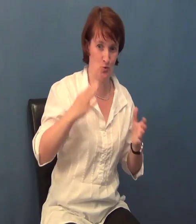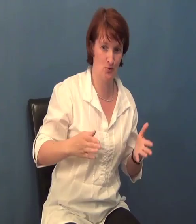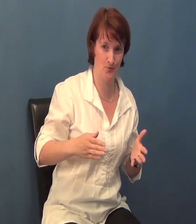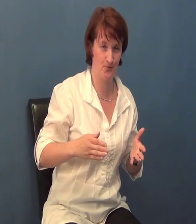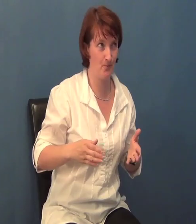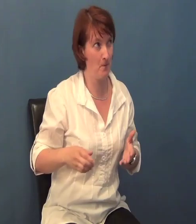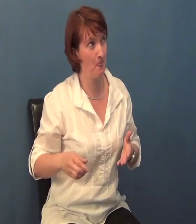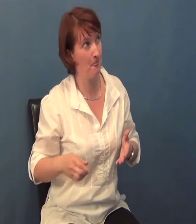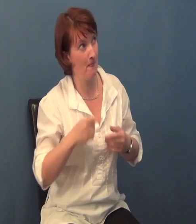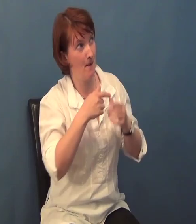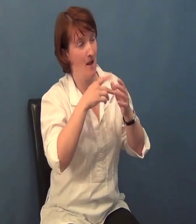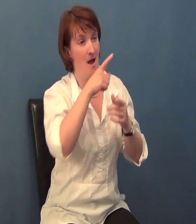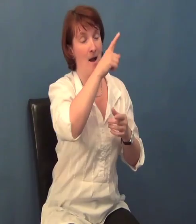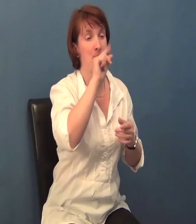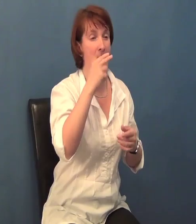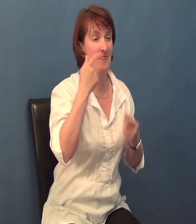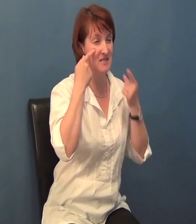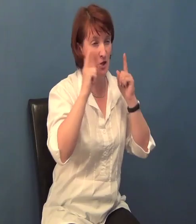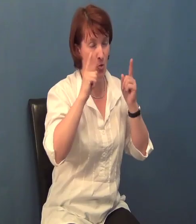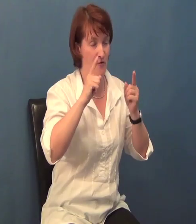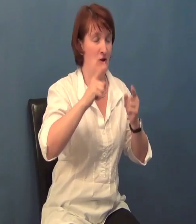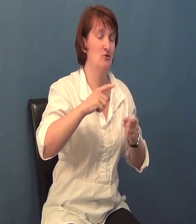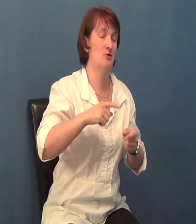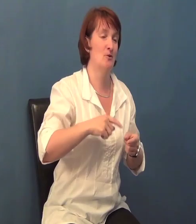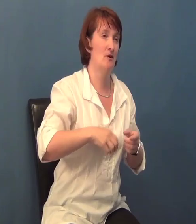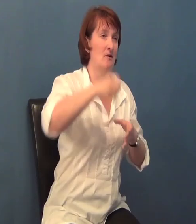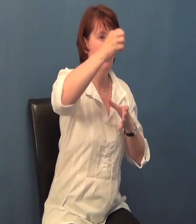Patrzy w górę, ale pan nie zauważa go i zbiera gruszki.